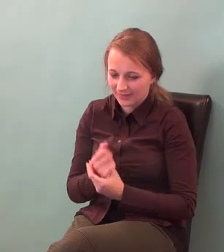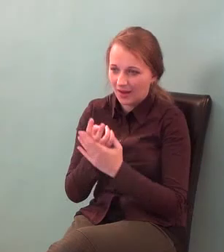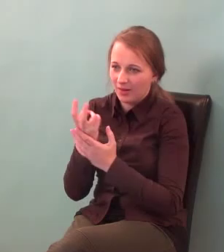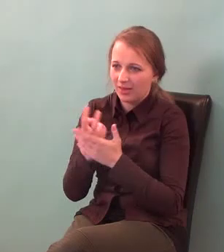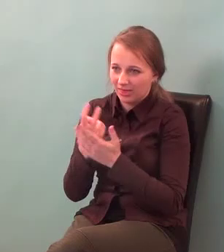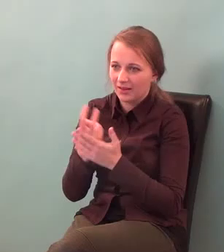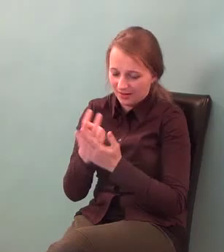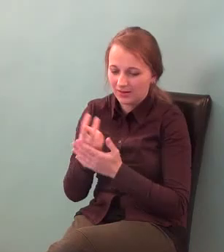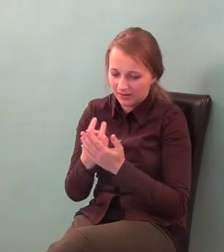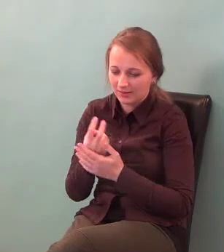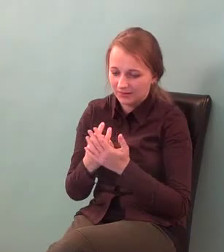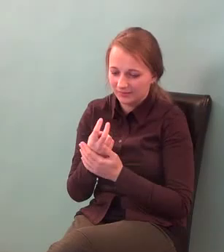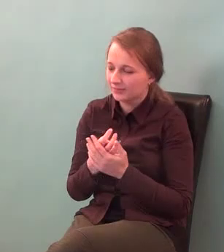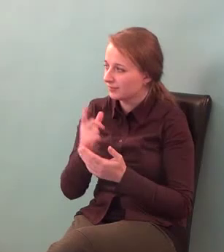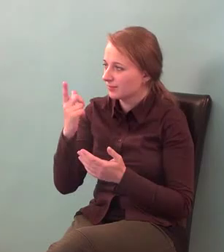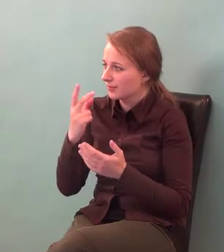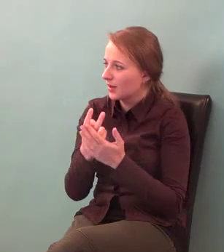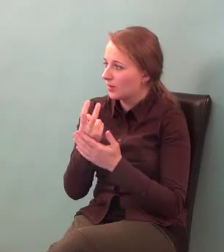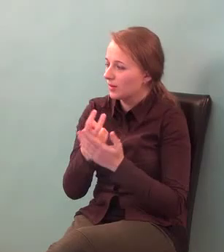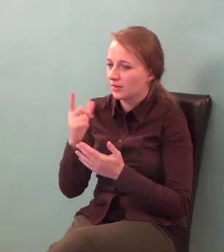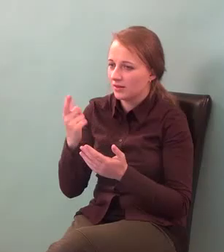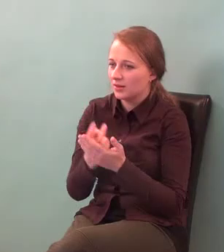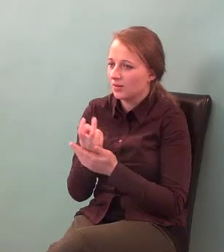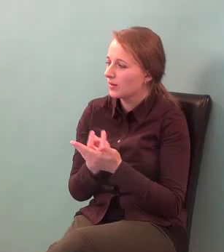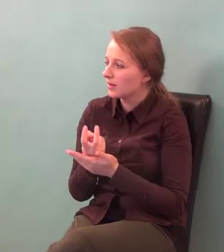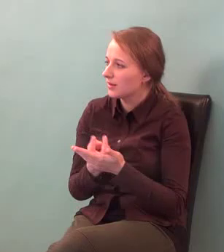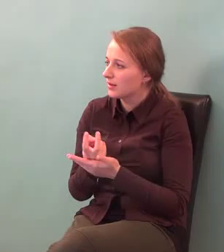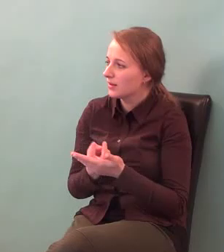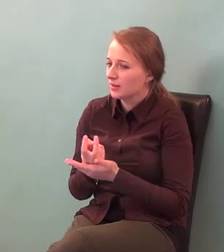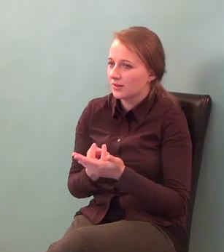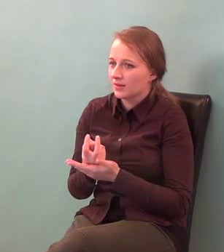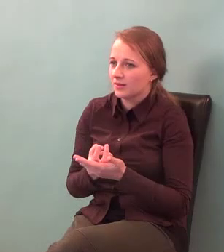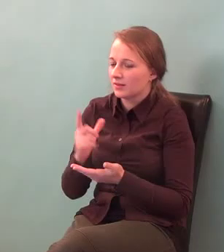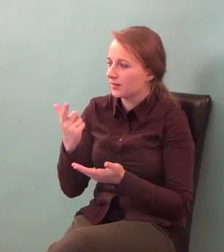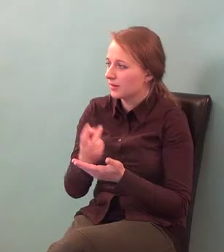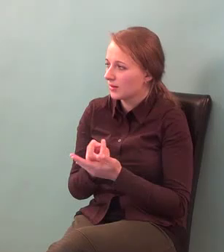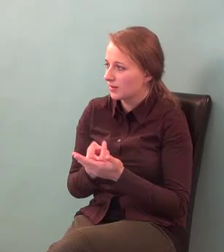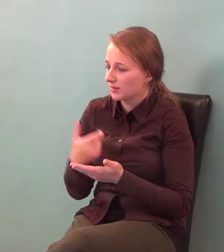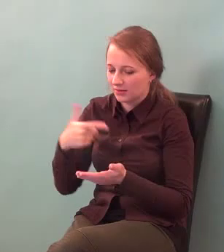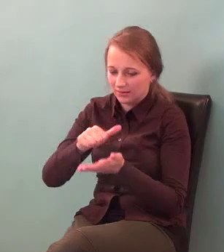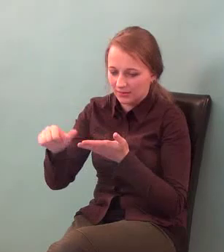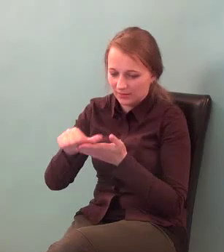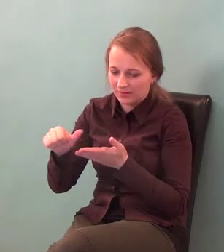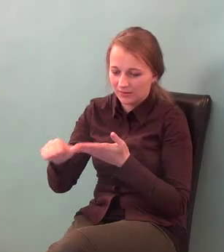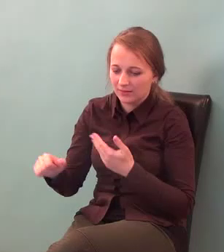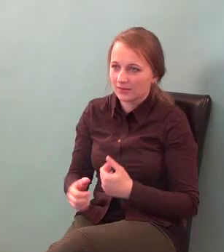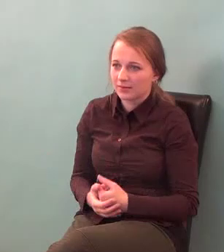Luty, drugi lutego, drugi lutego, drugi lutego dwa tysiące jedenastego.